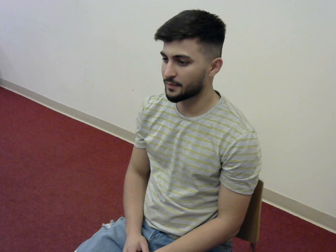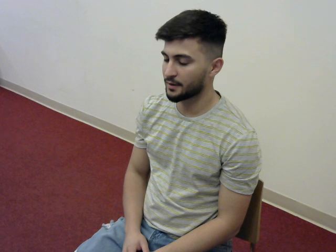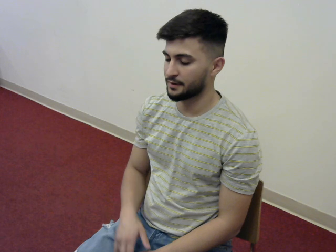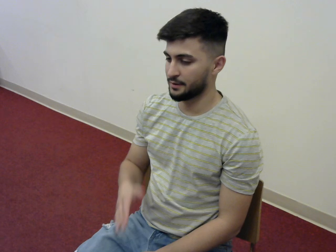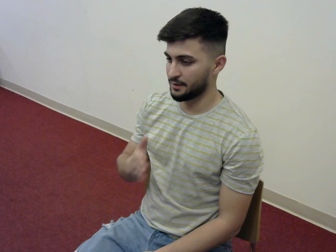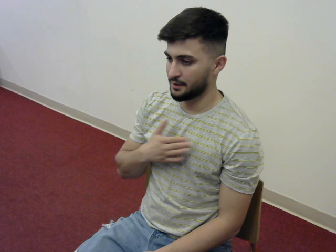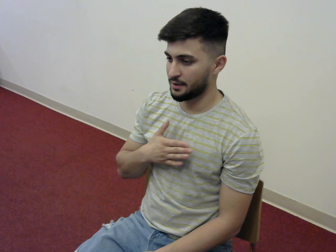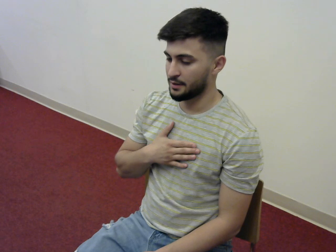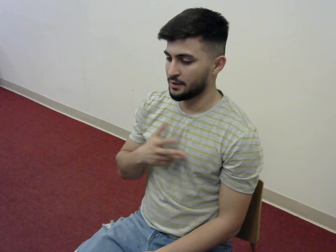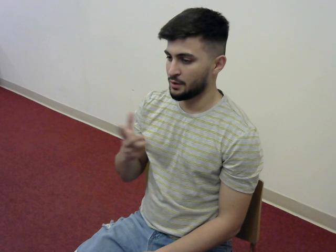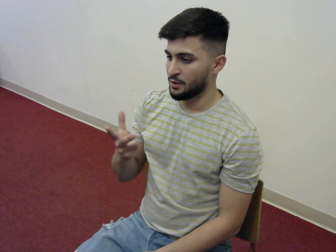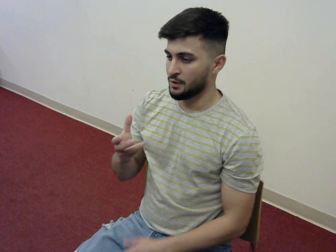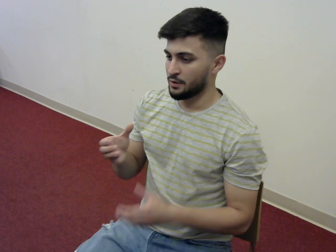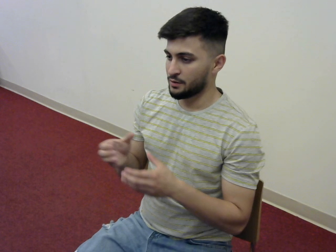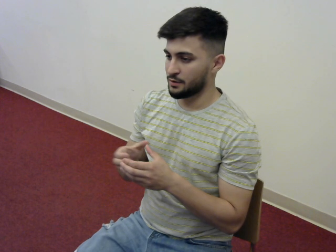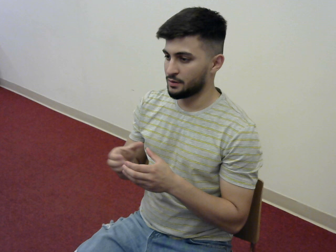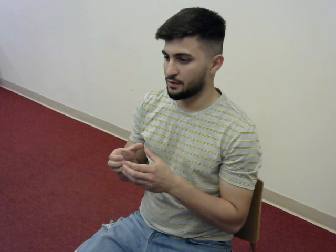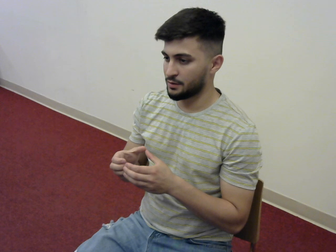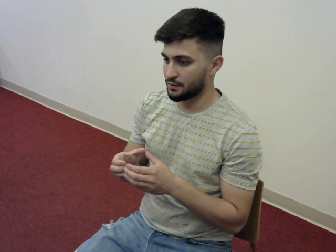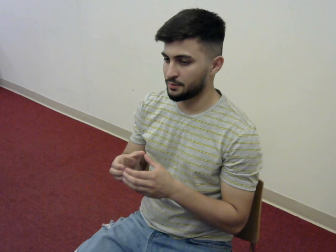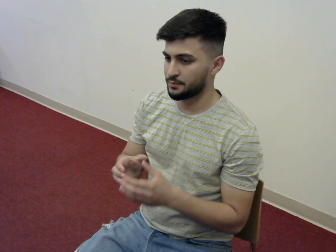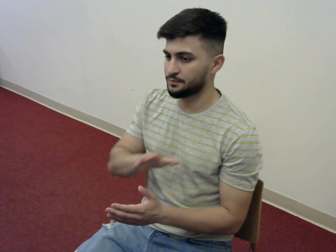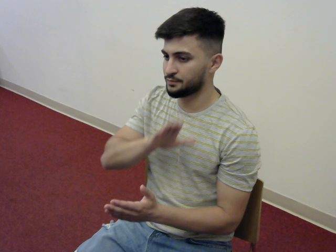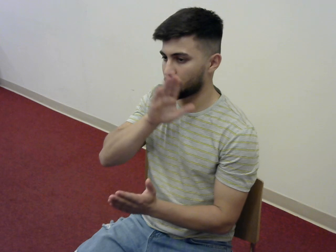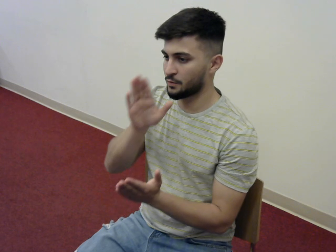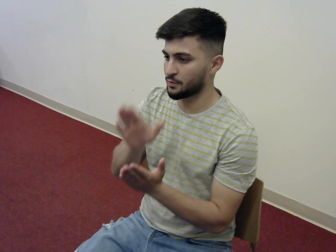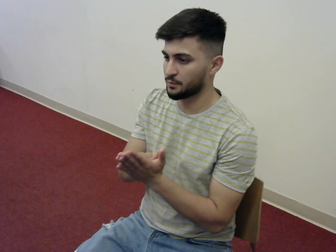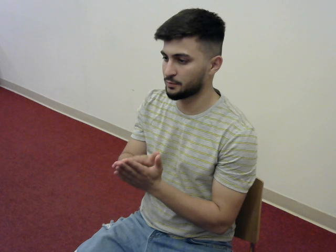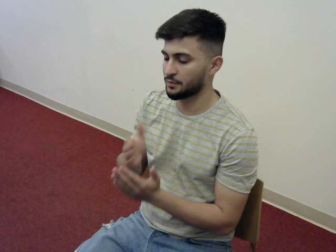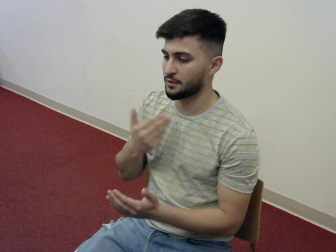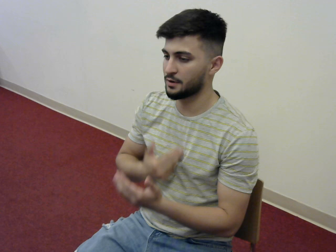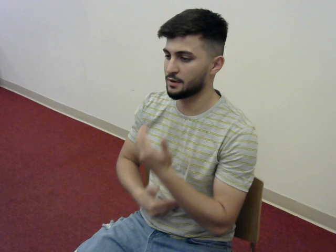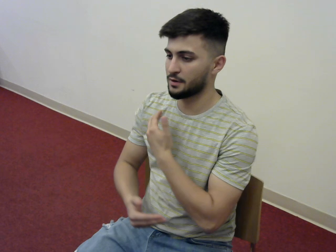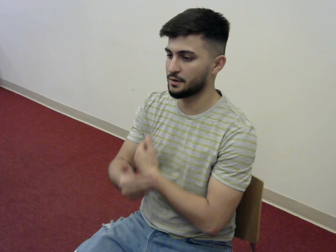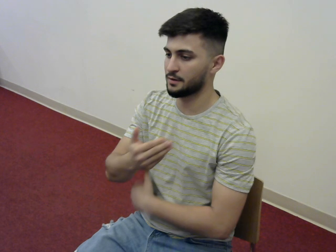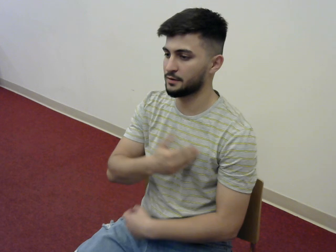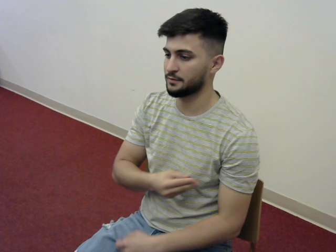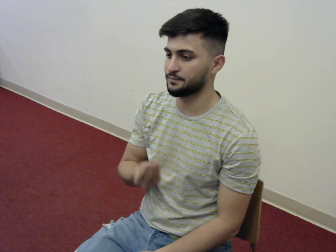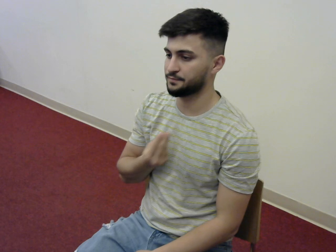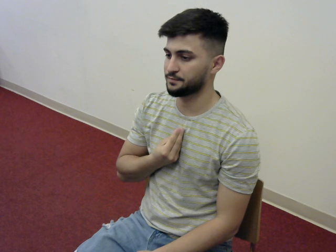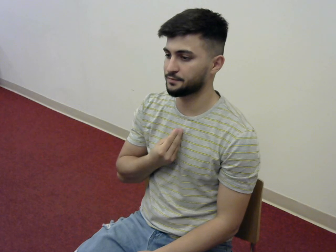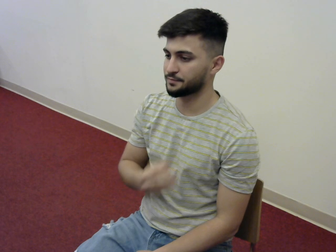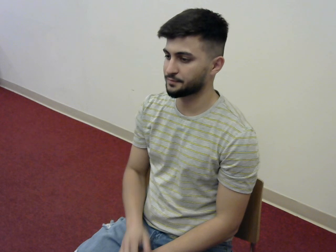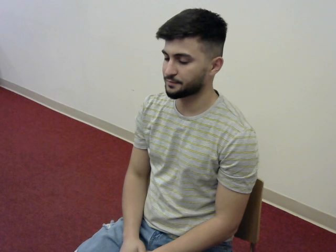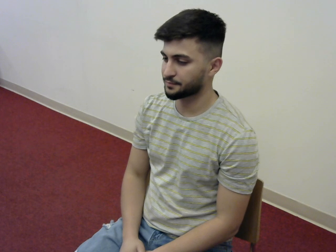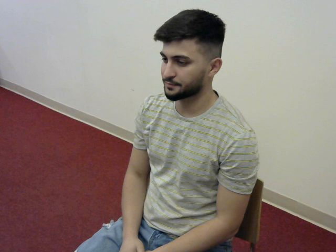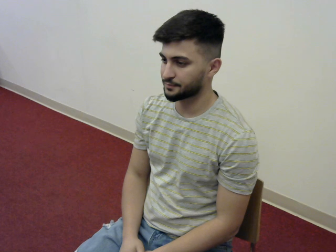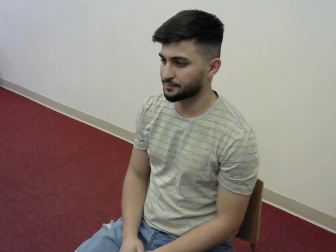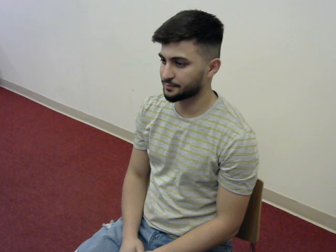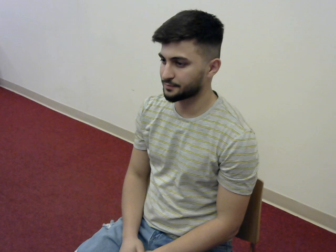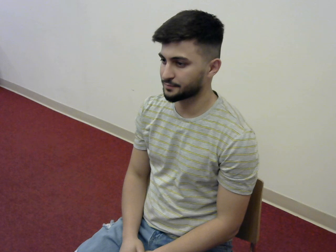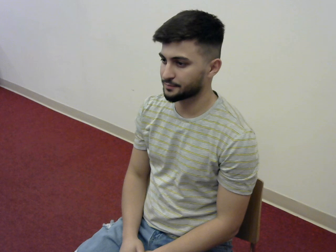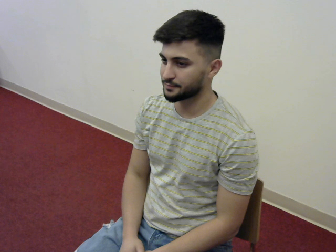Mənə III dərəcə müddətsiz əlillik verilib